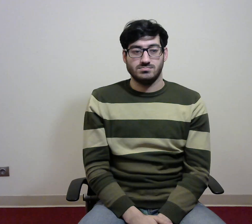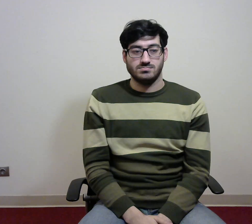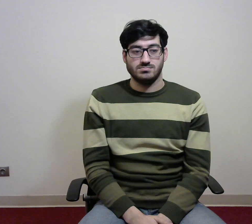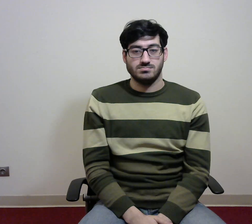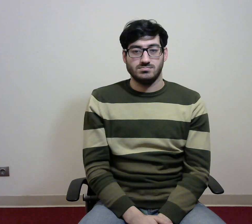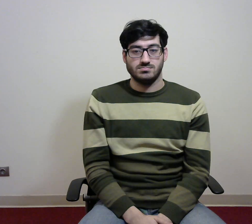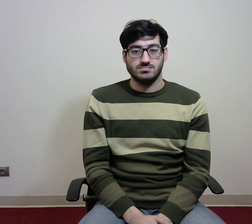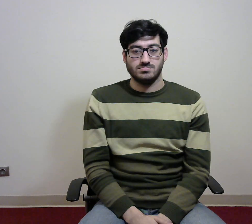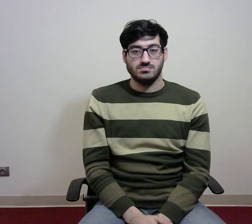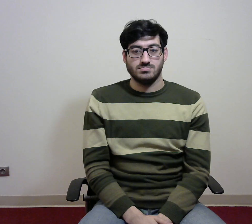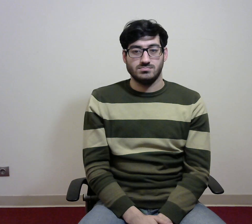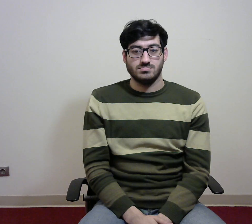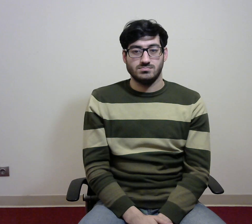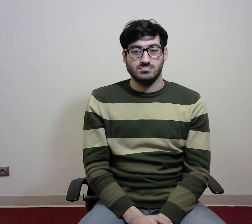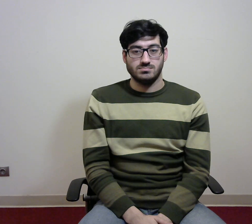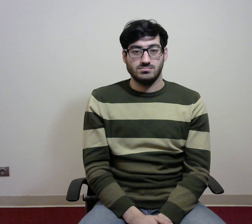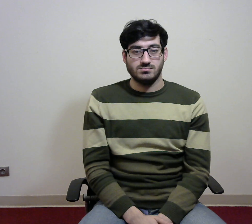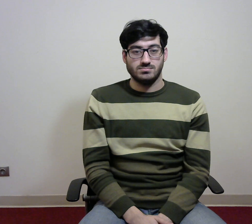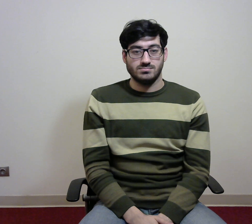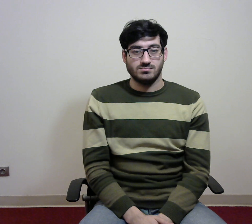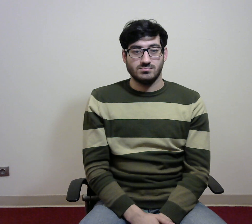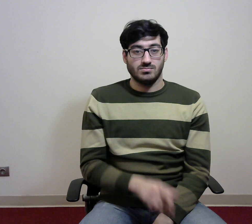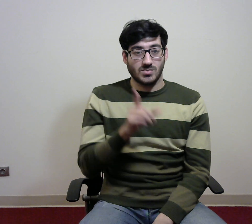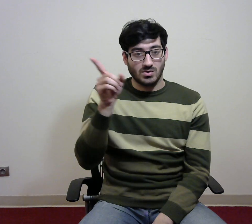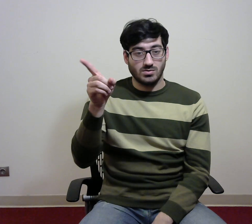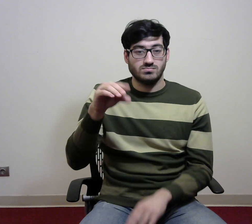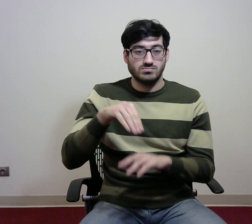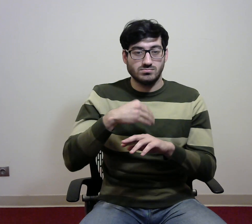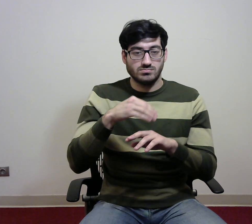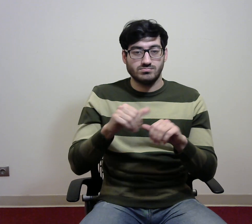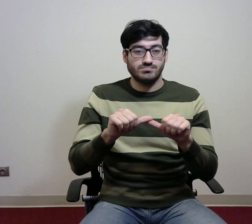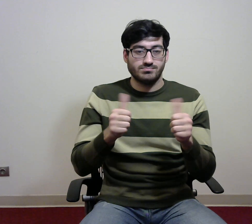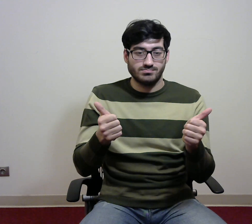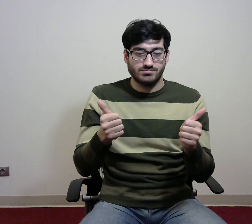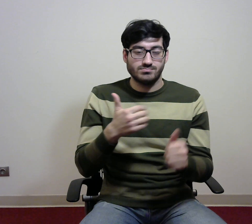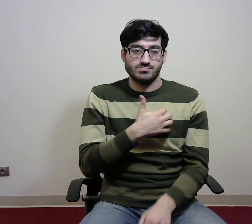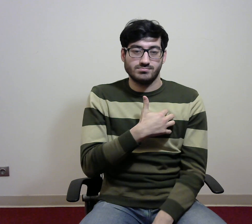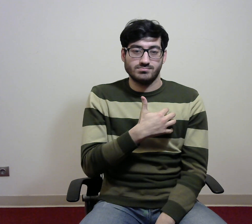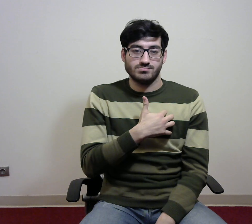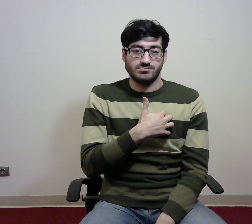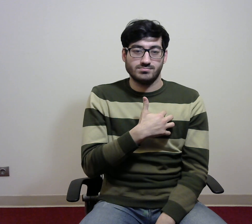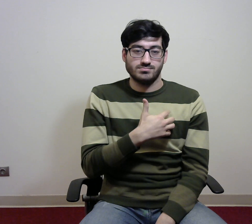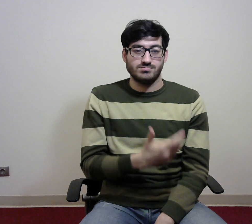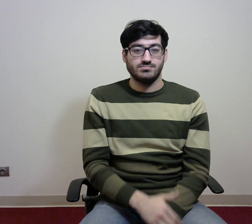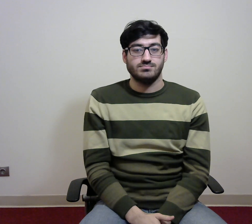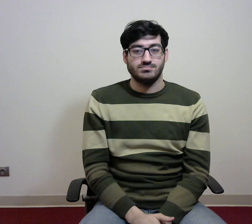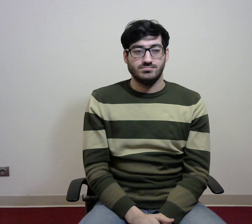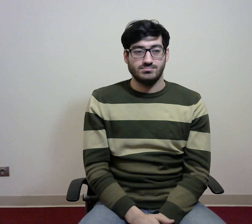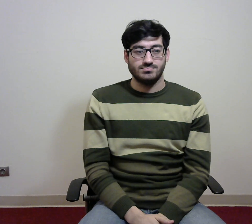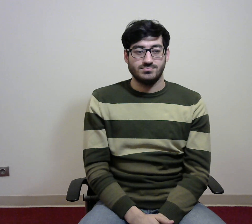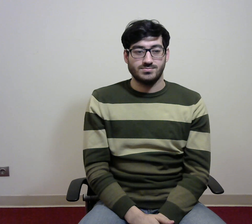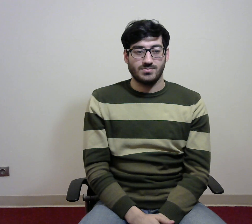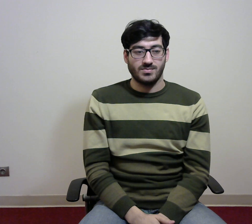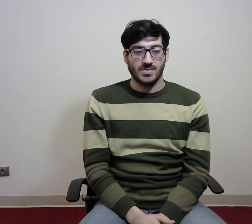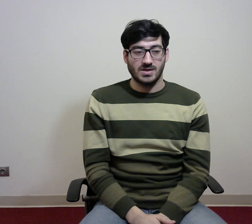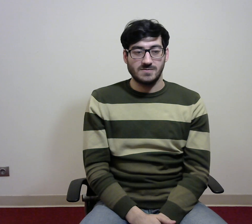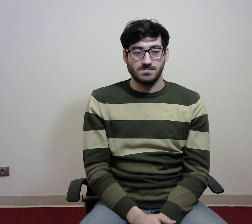O həyat yoldaşından ayrılmaq istəyir